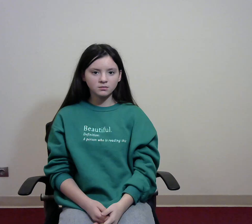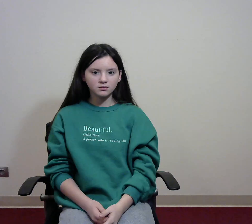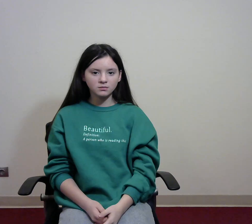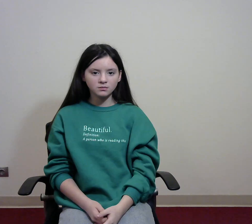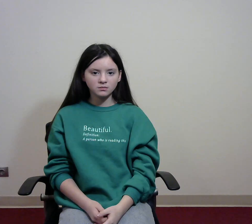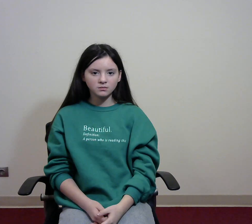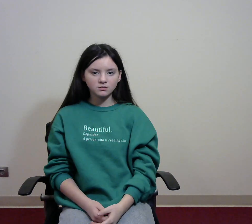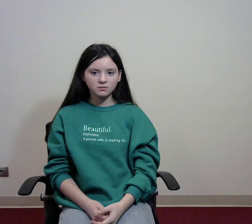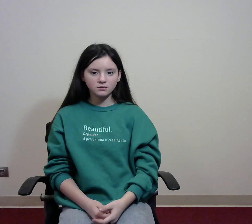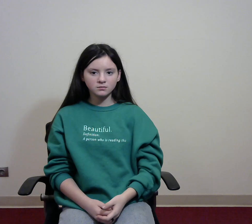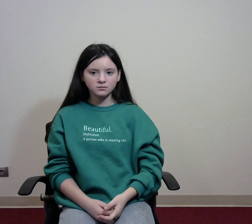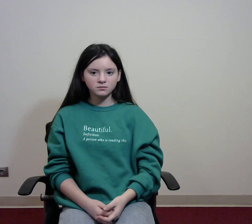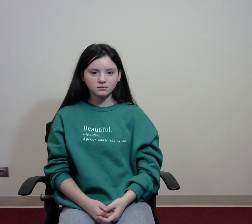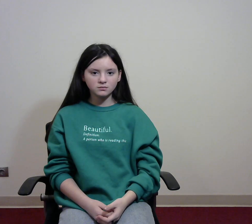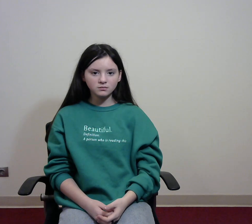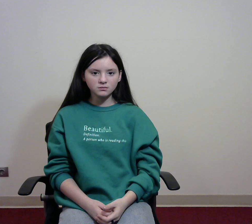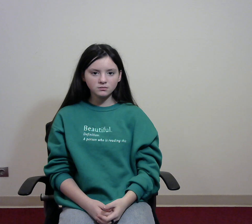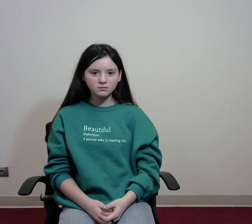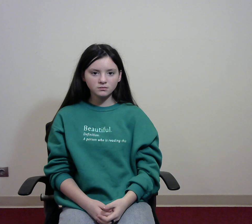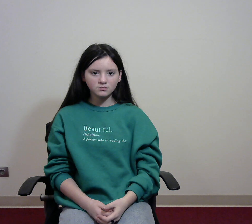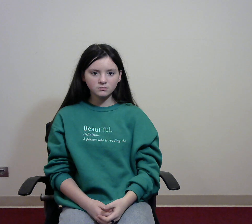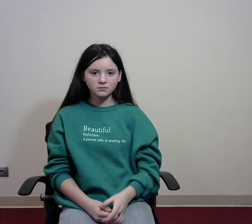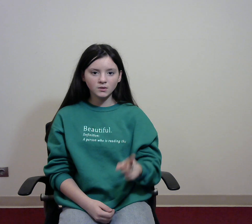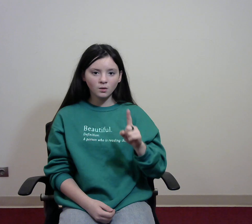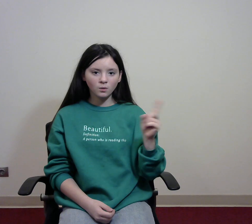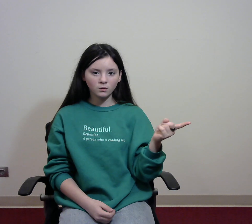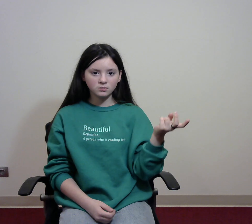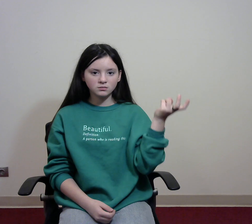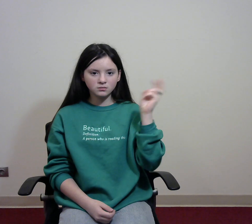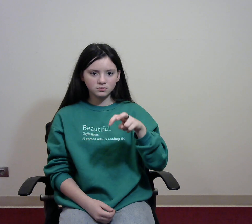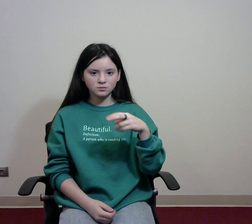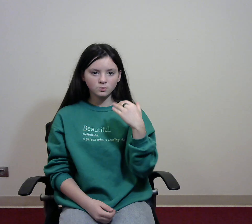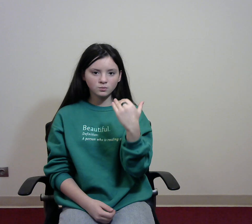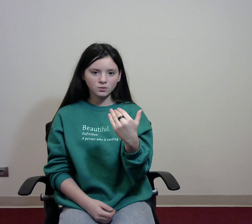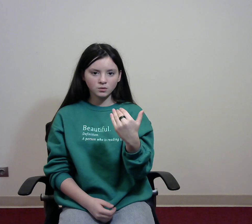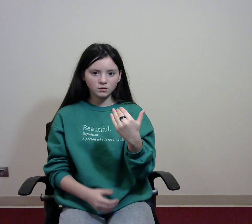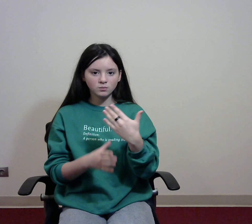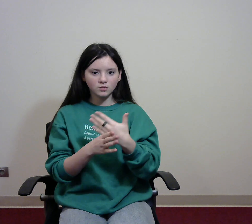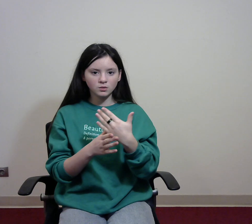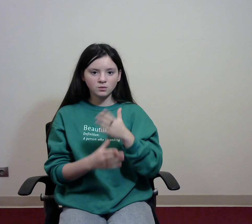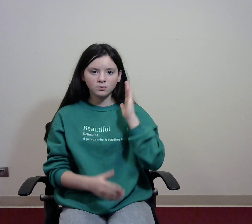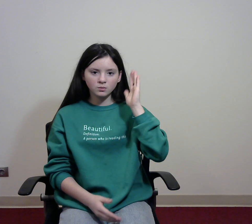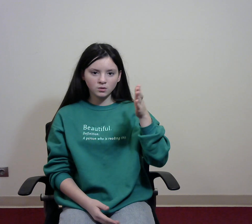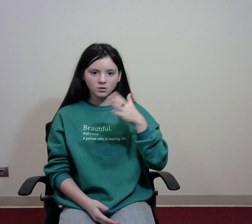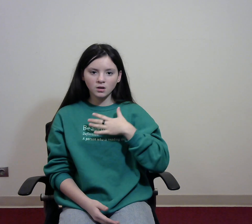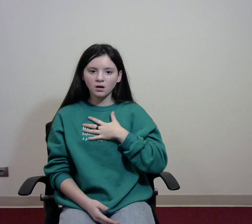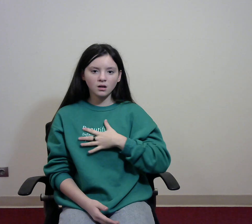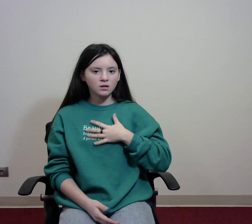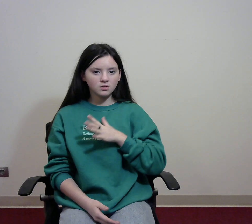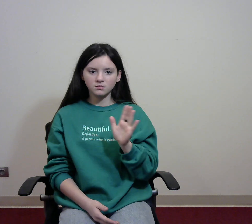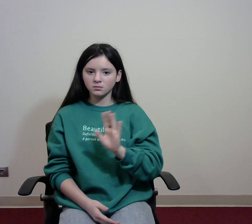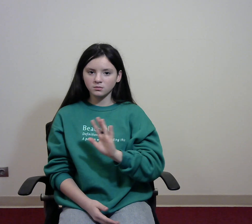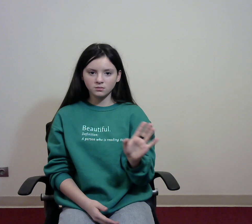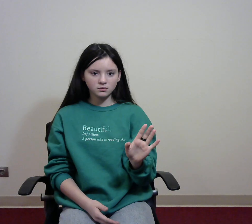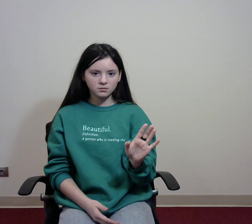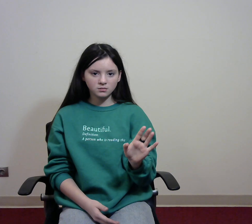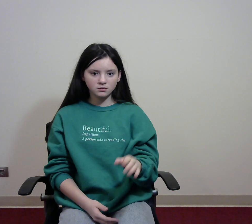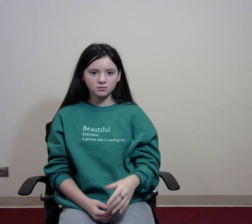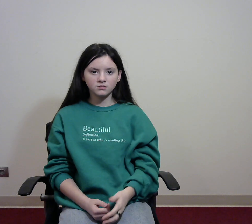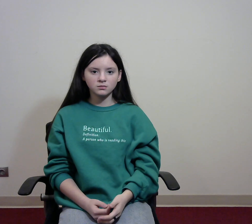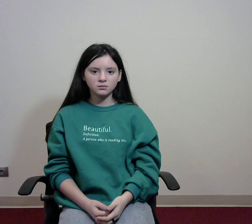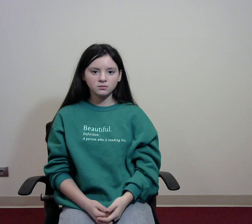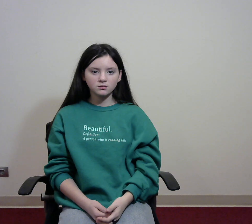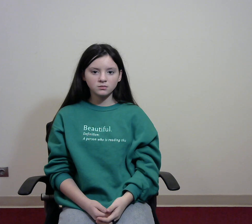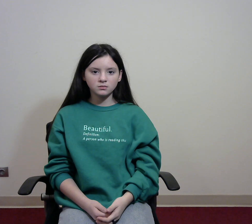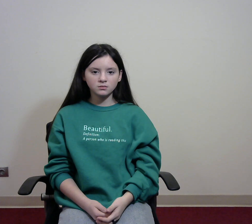O gəlib sizə kömək edəcək, narahat olmayın